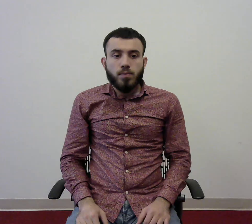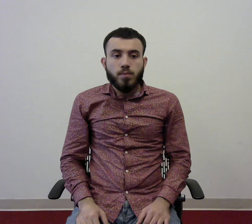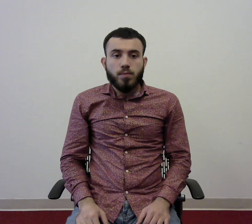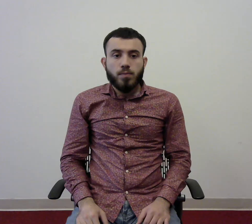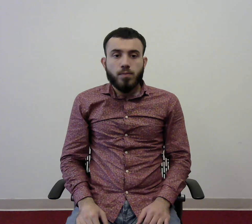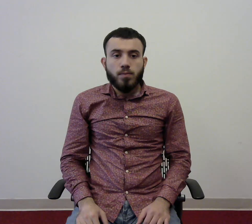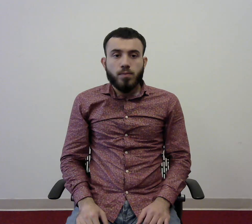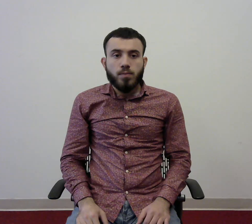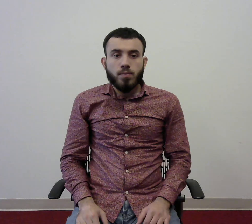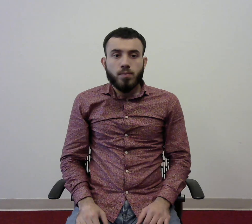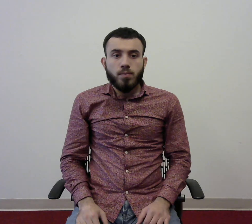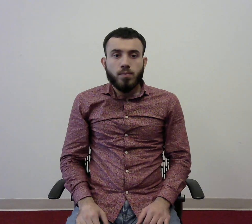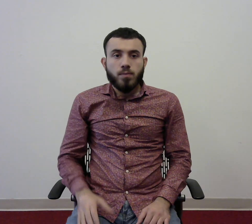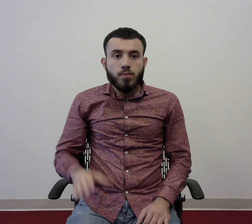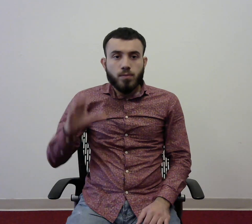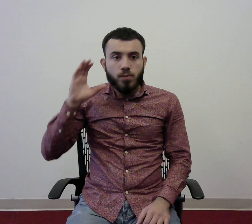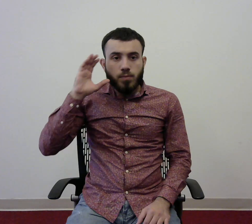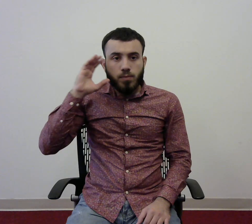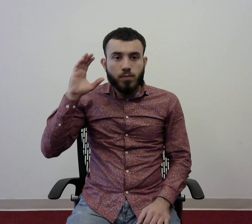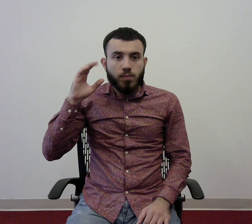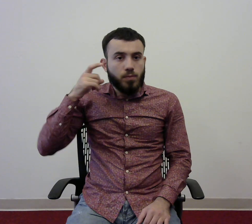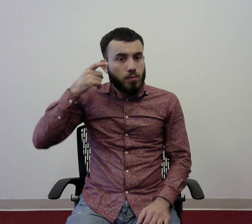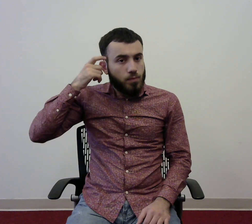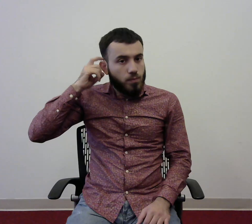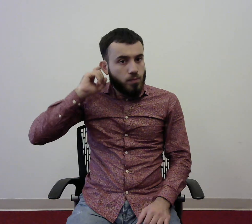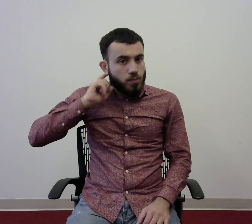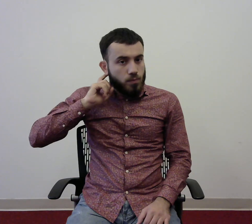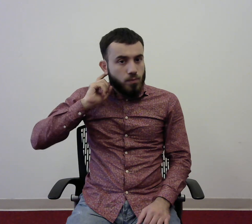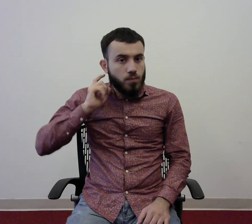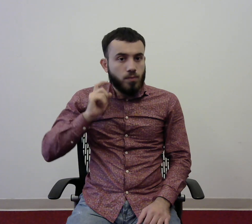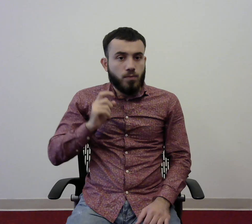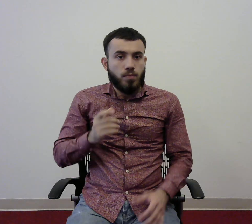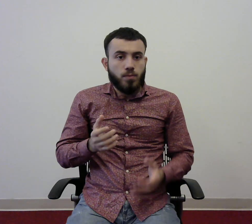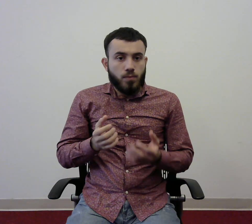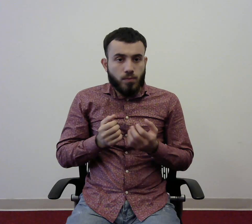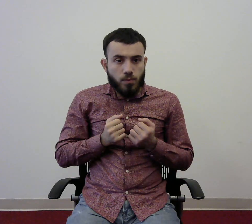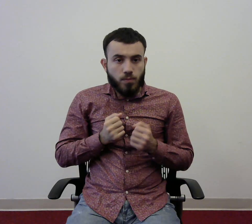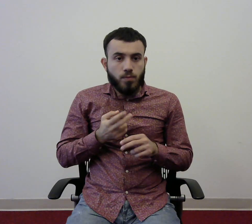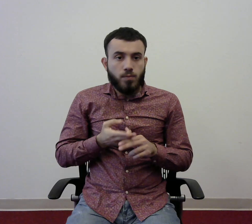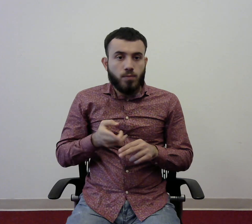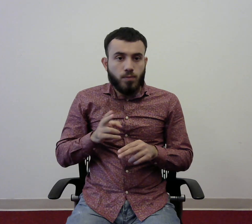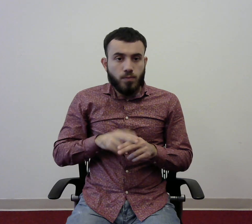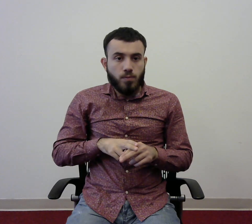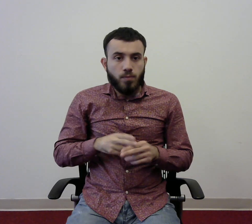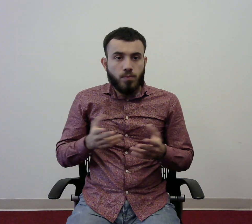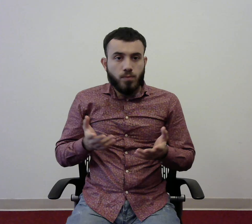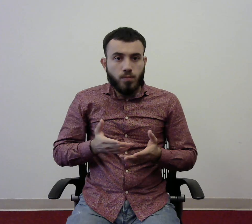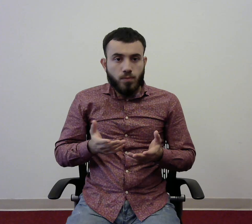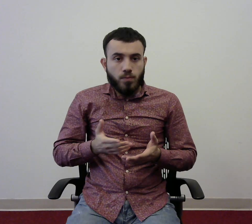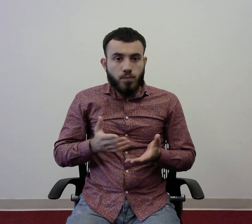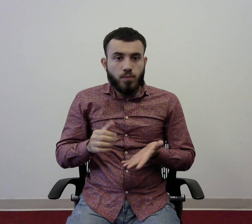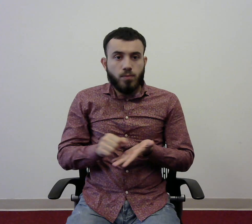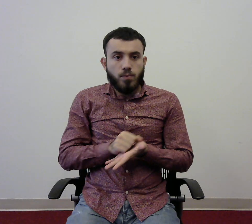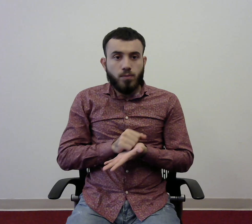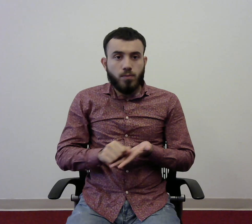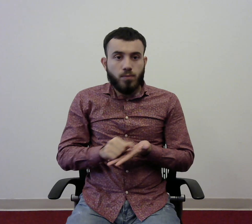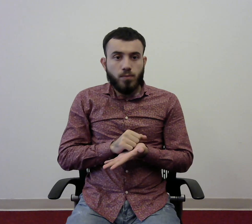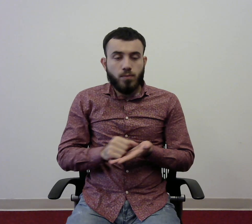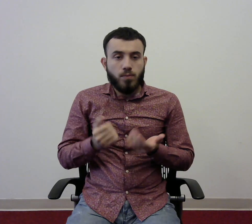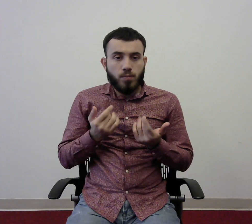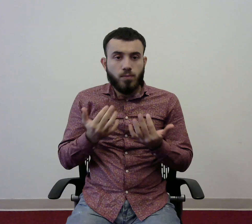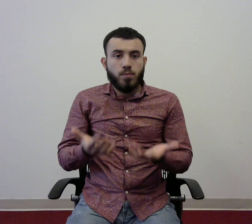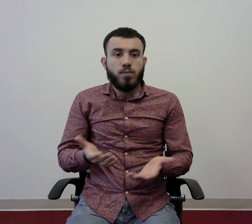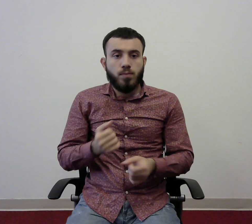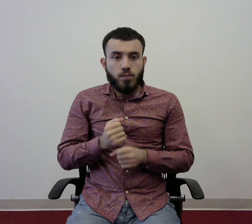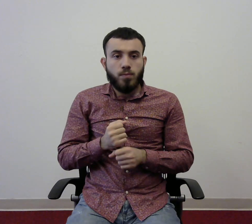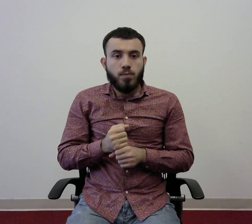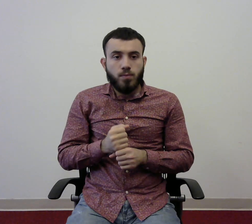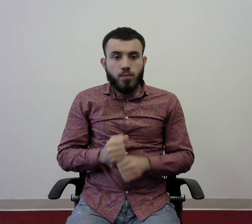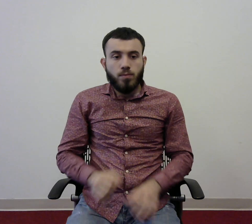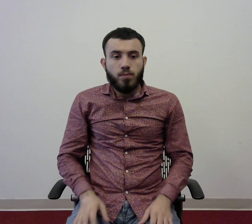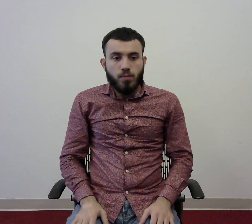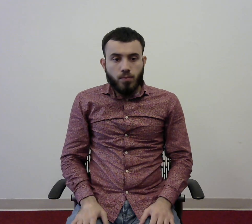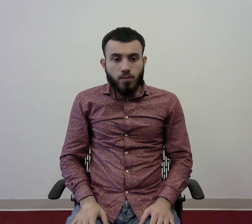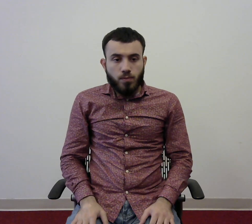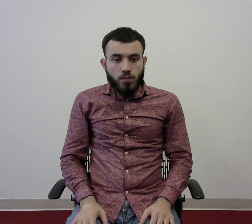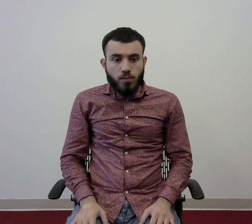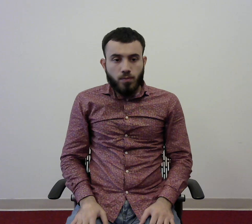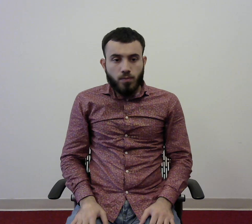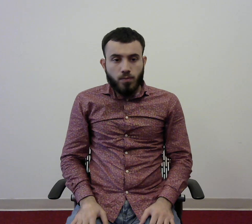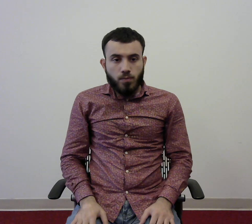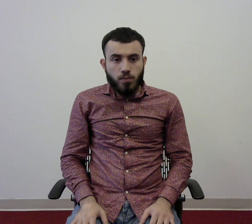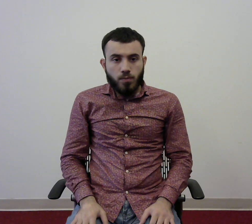Eşitmə aparatı alınması üçün hansı sənədlər tələb edilir?